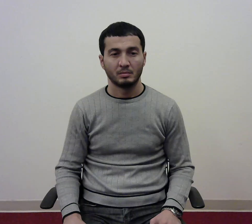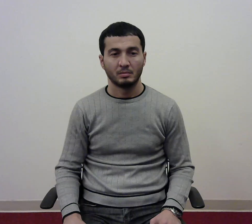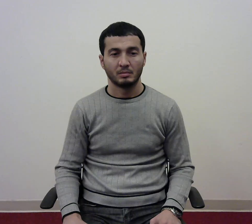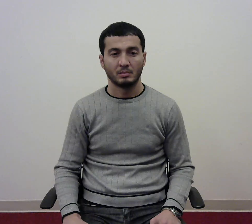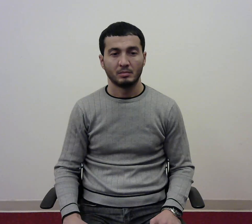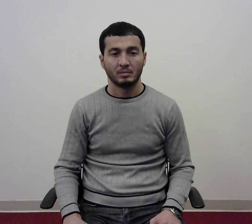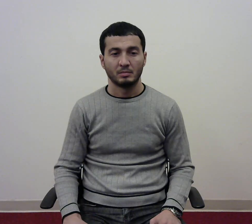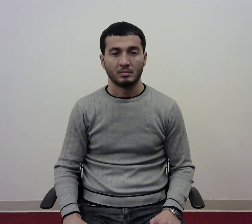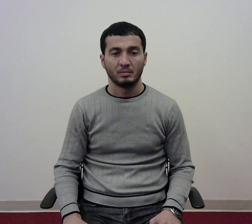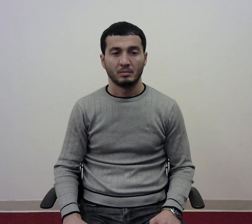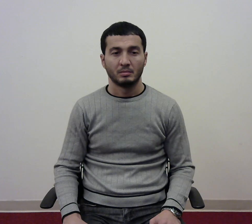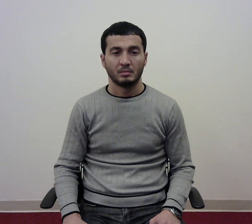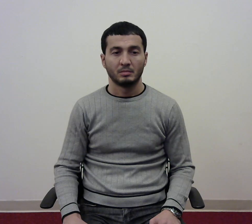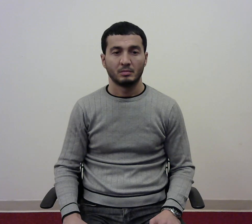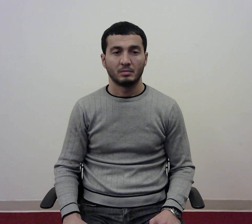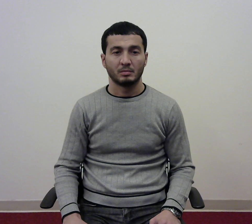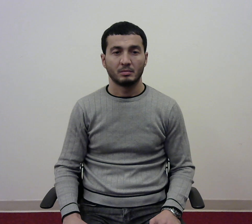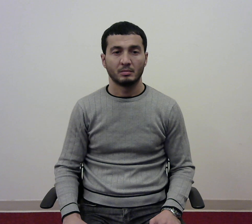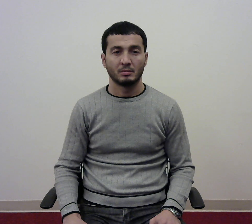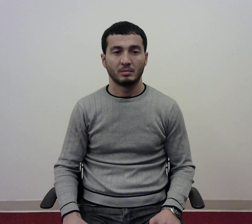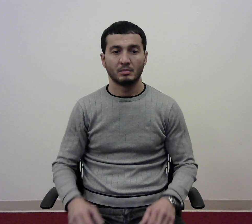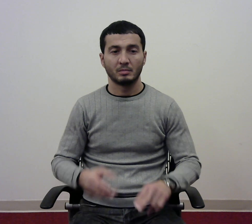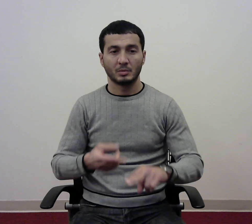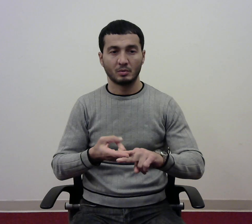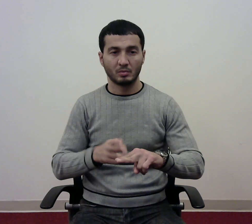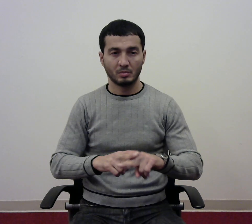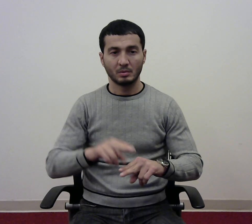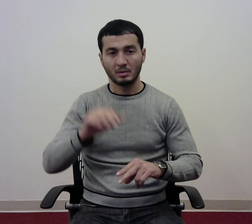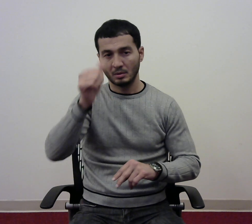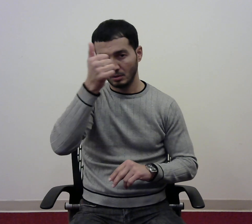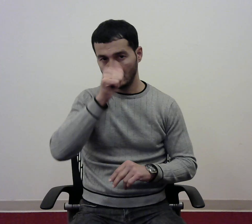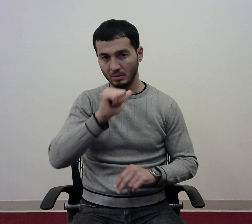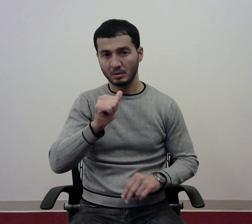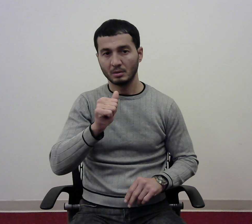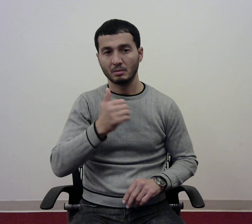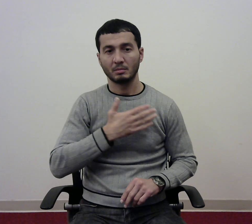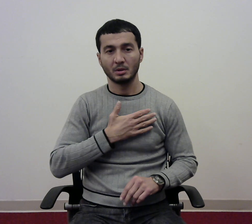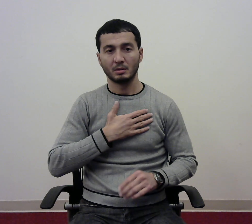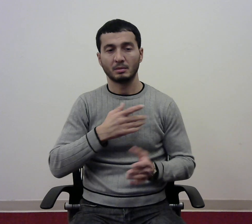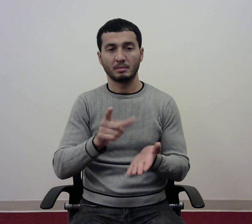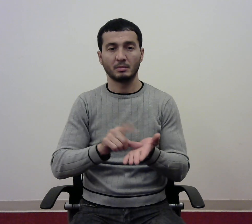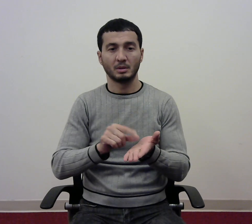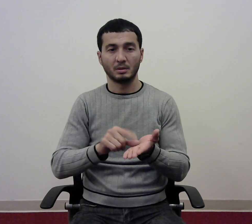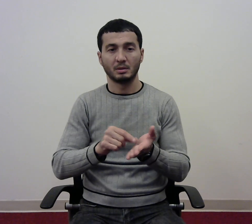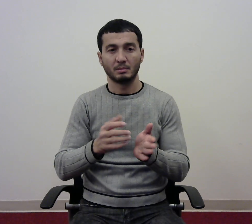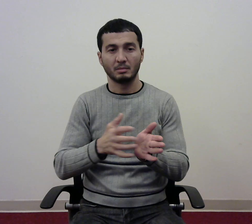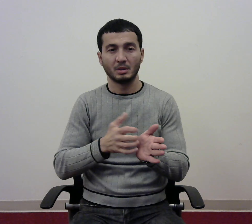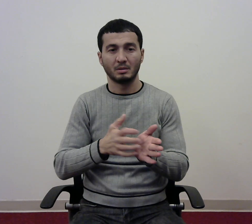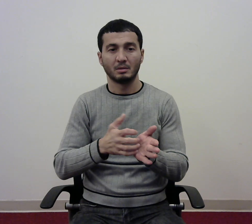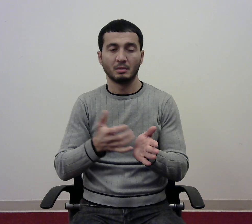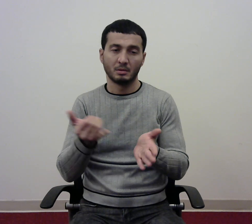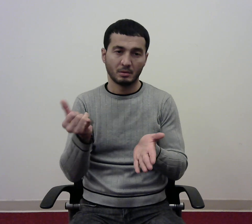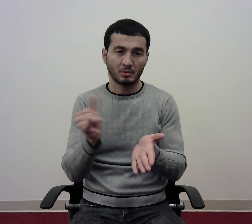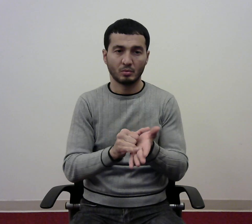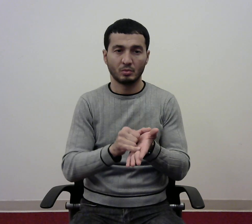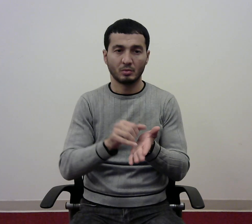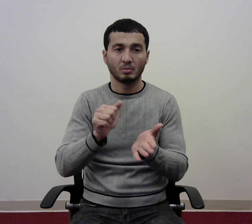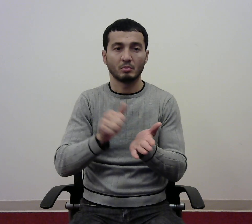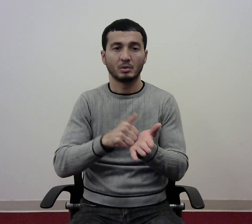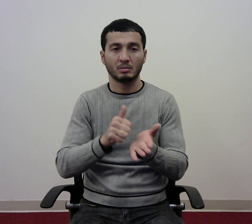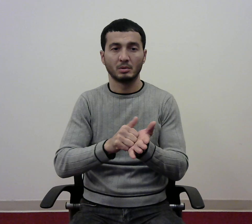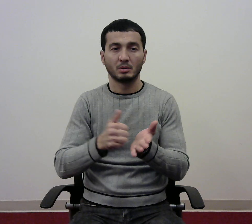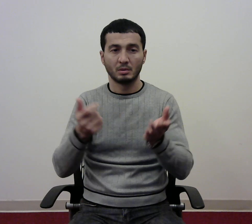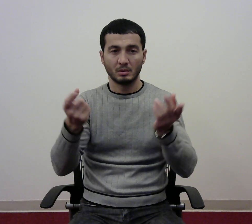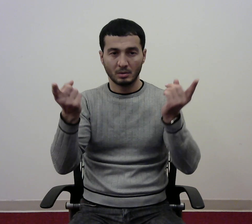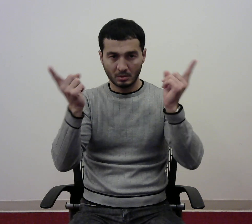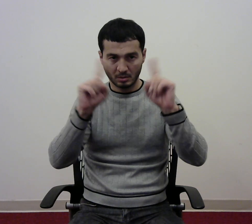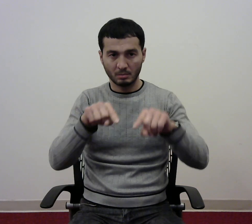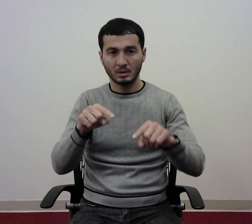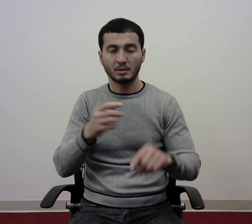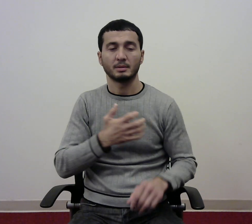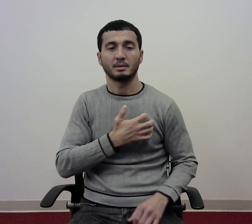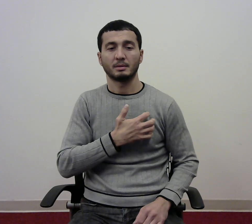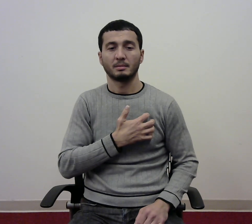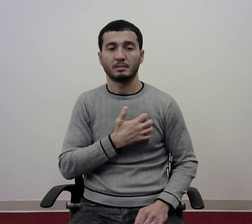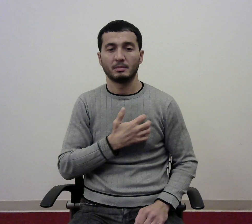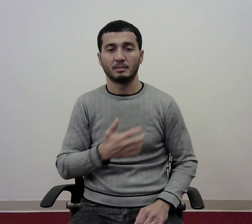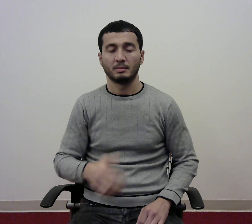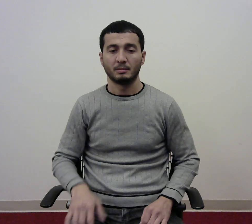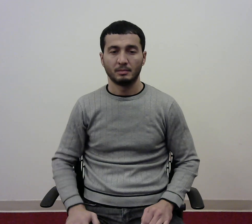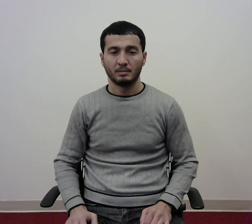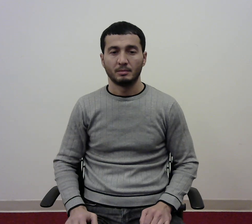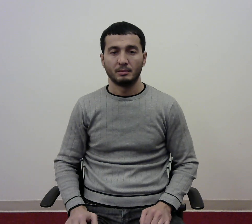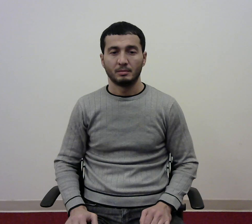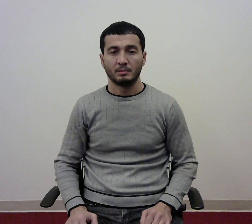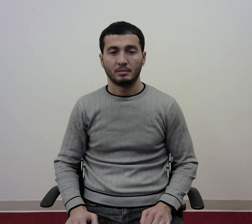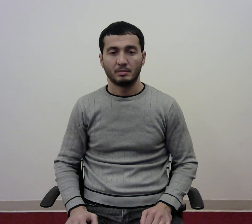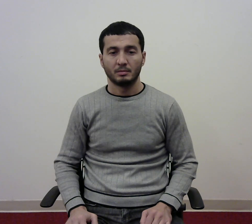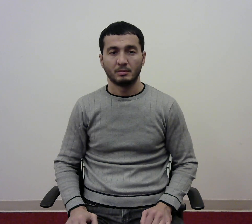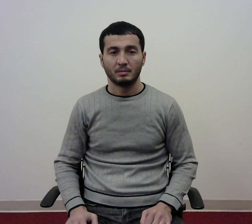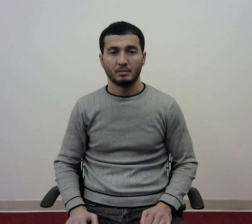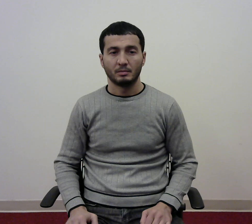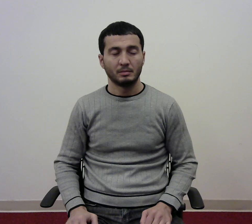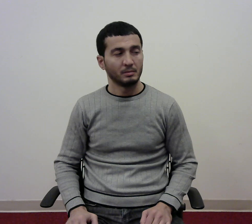Bu ay mənim pensiyam əksik yüklənib, səbəbini bilmək istəyirəm